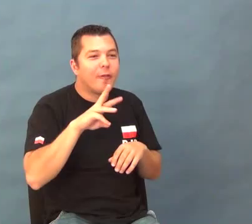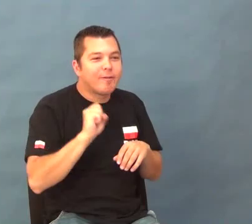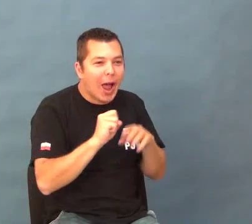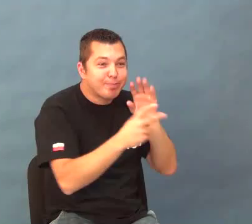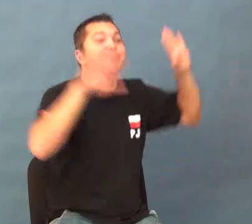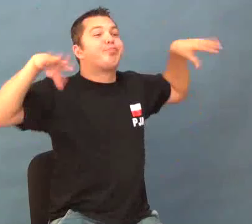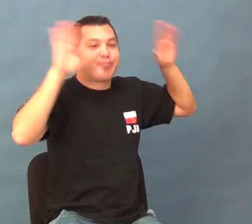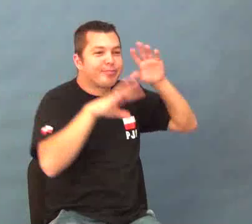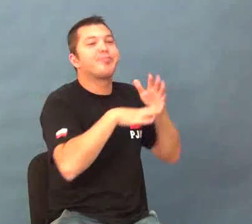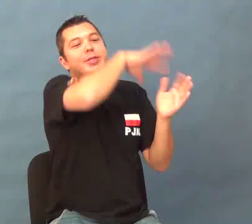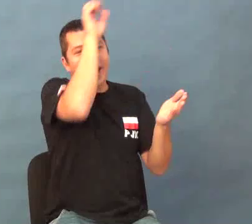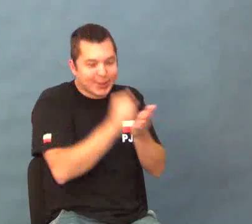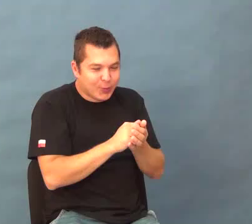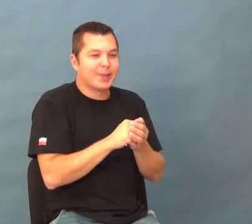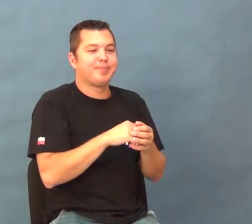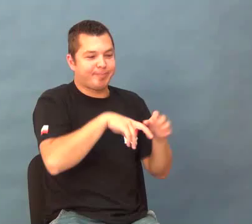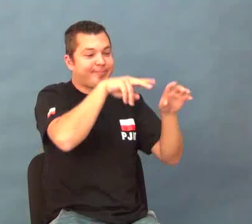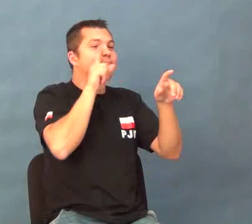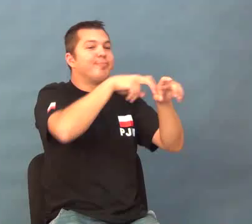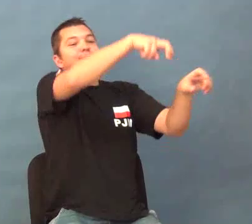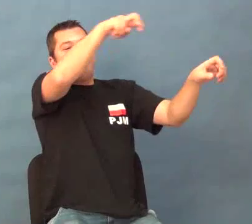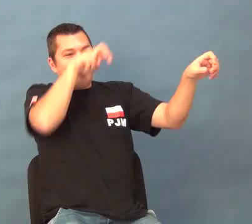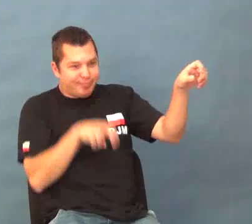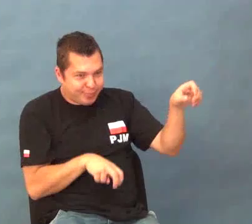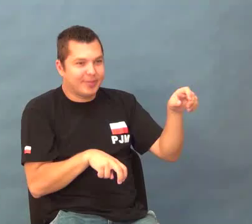Sowa wyleciała, chłopiec się przestraszył i spada z drzewa.